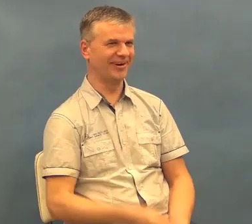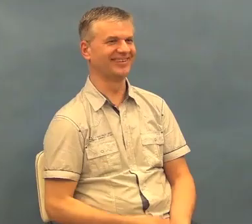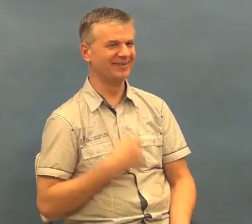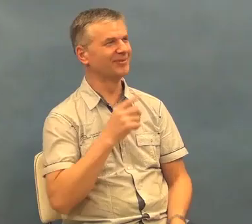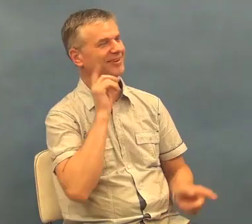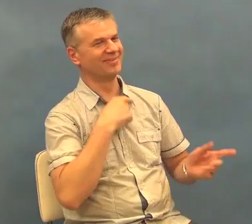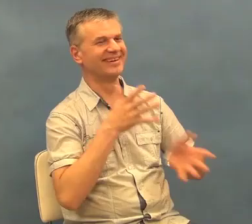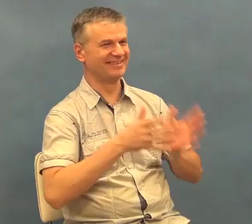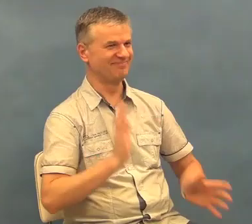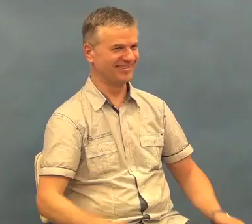Ja będę o tym migał.